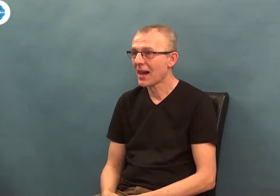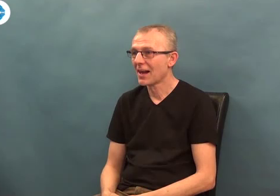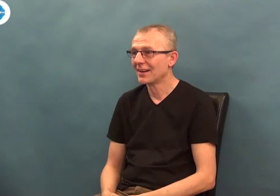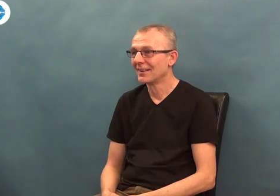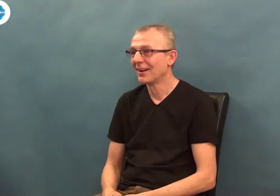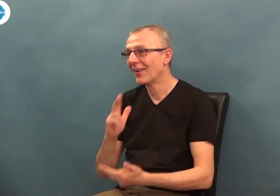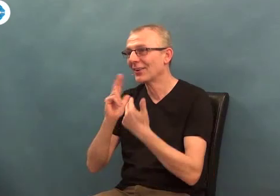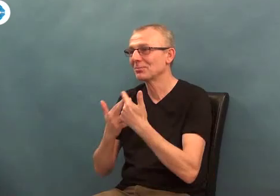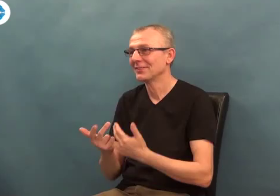Odpowiedz mi.